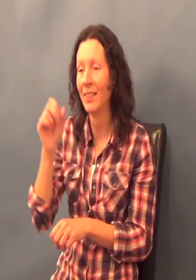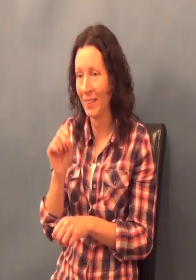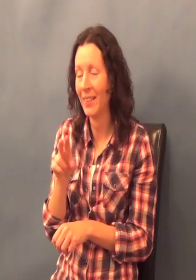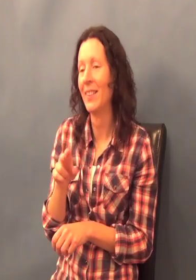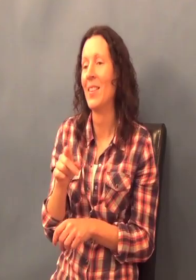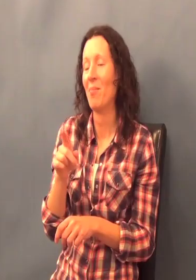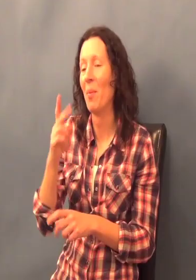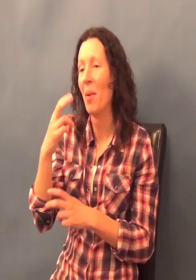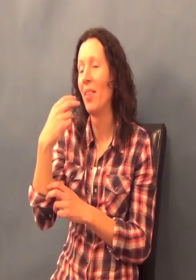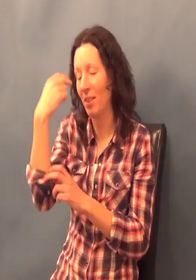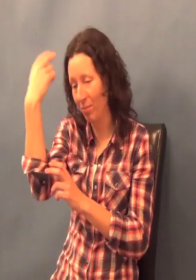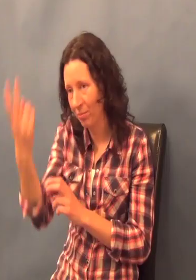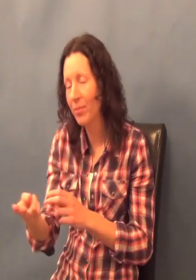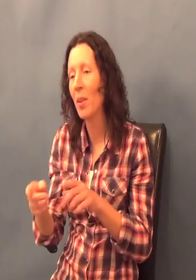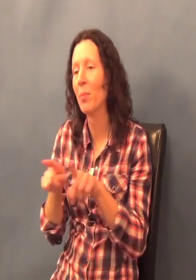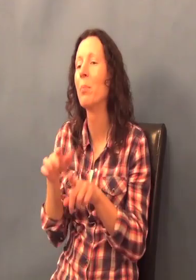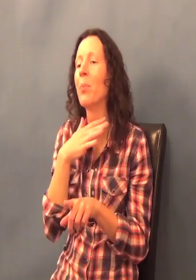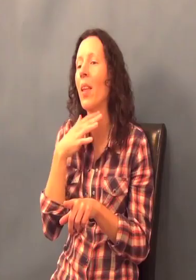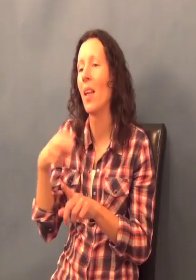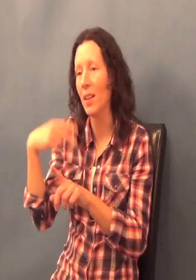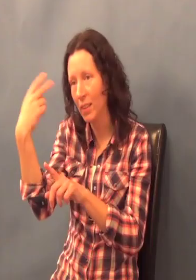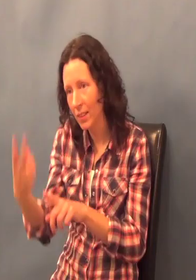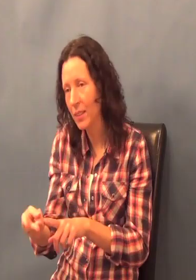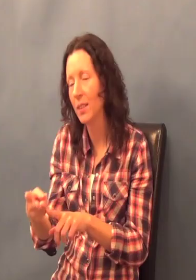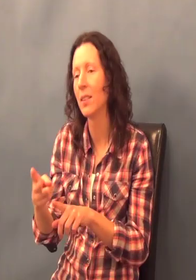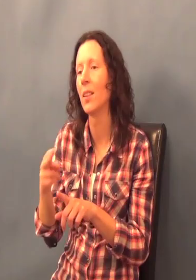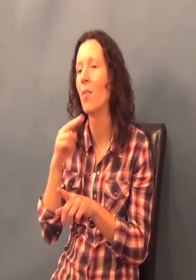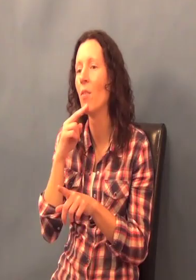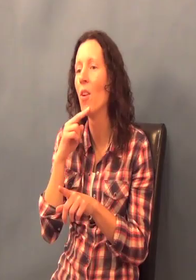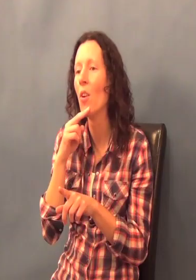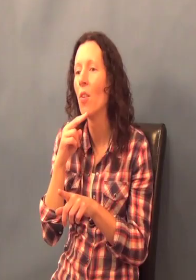I potem on wpada do wody, pies też.